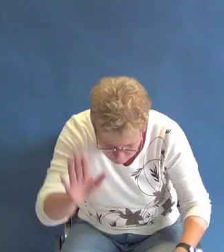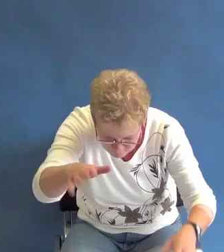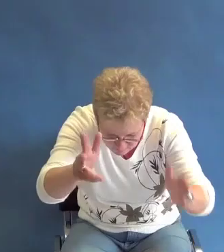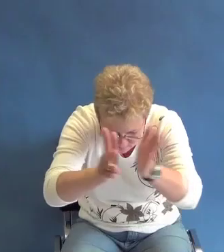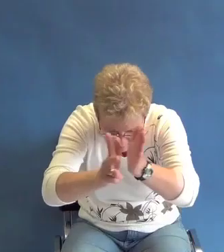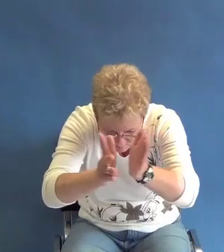Osiemnasty.